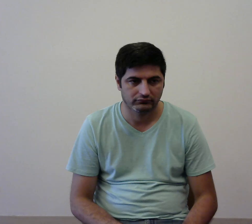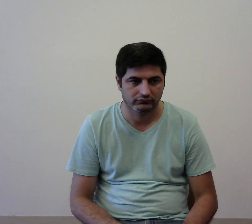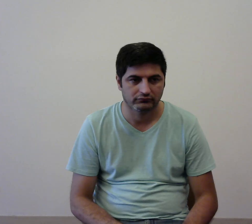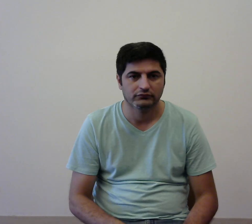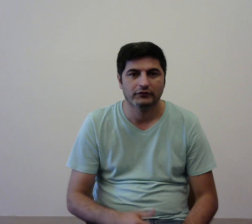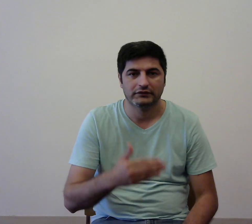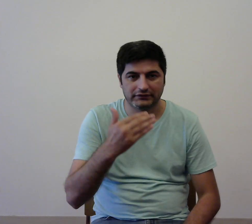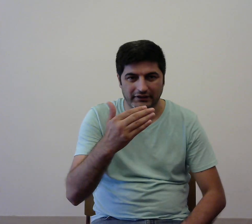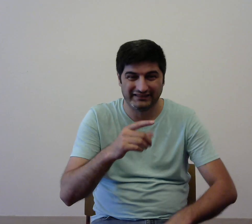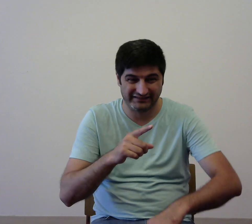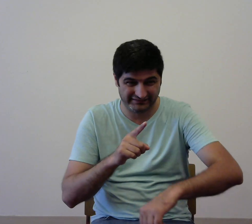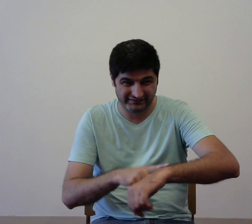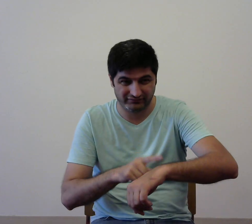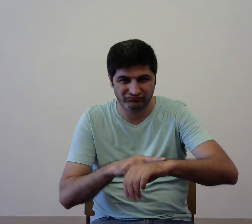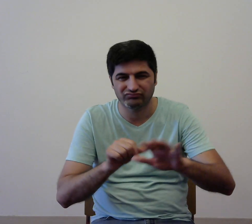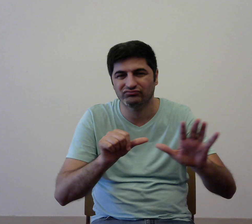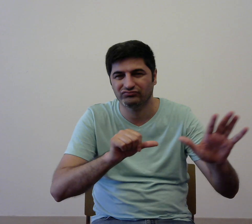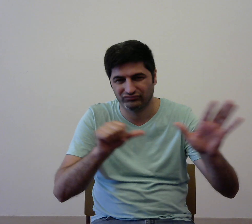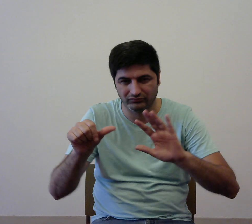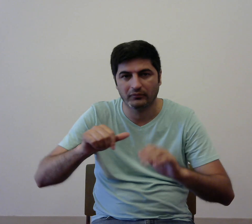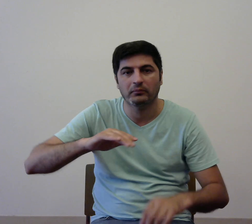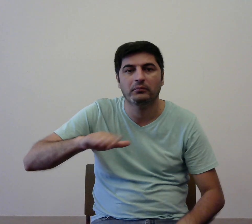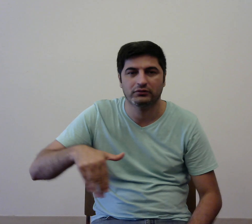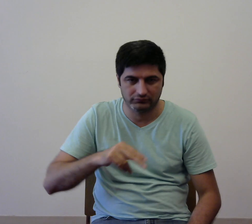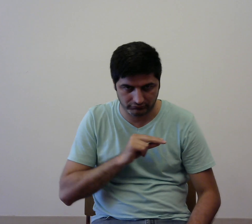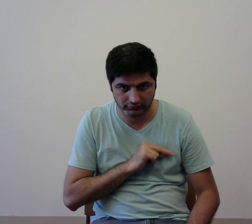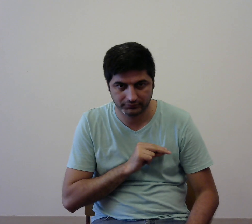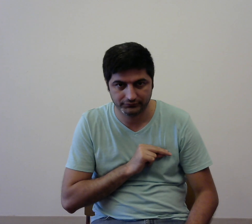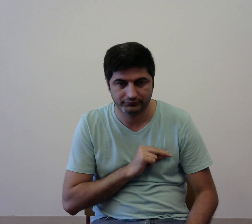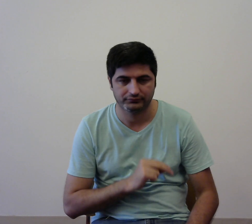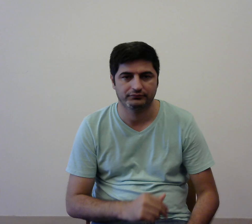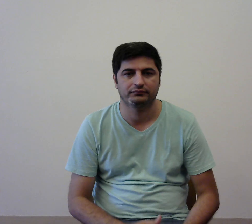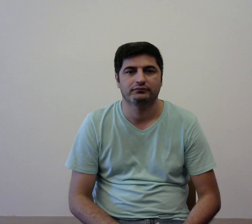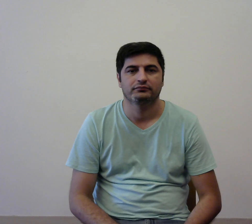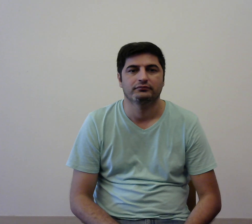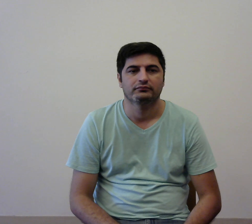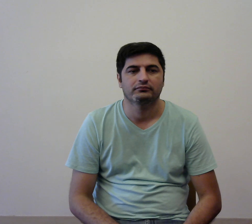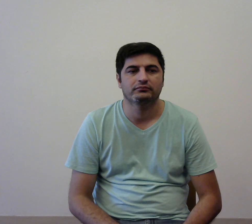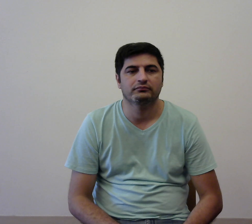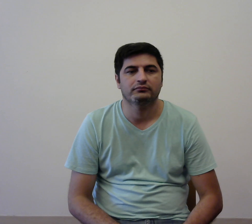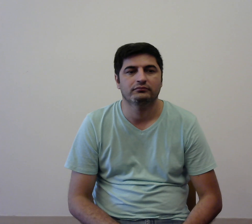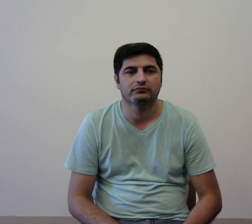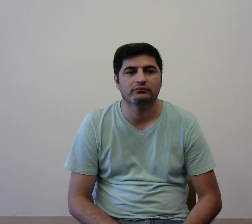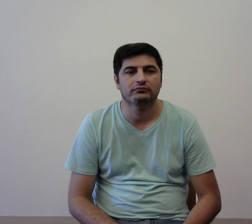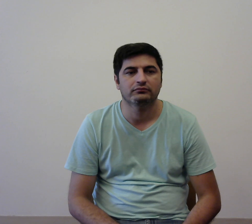Siz saat 6-dan sonra işləyirsiz?